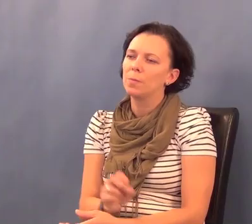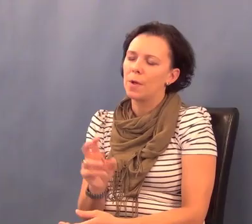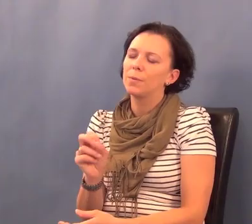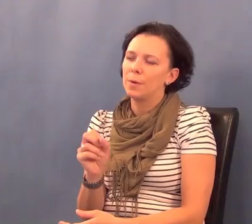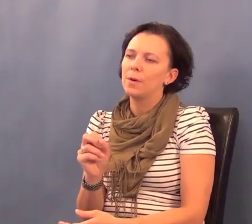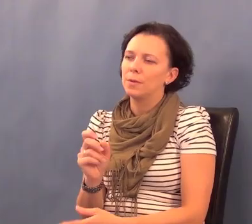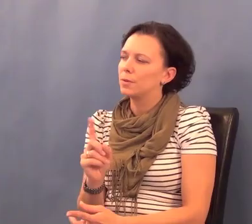Tak, tak, tak.